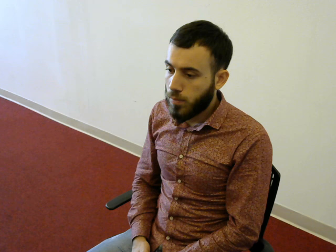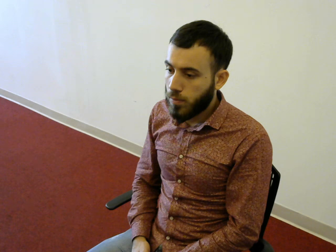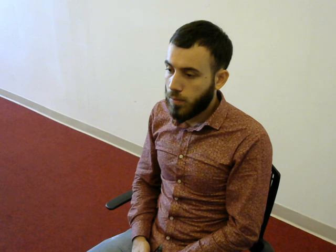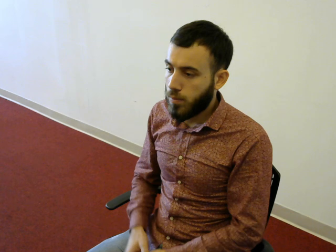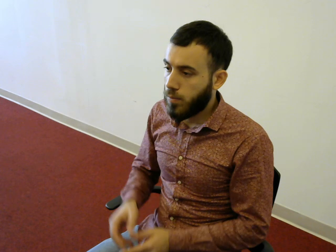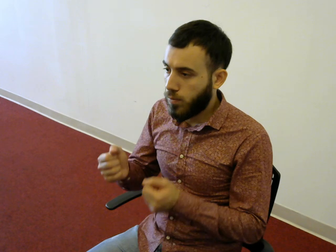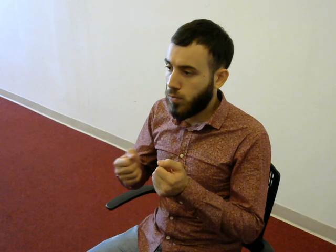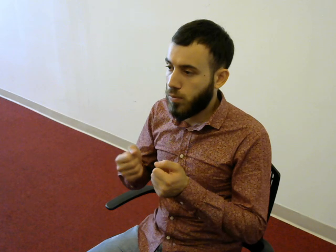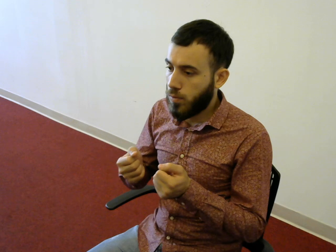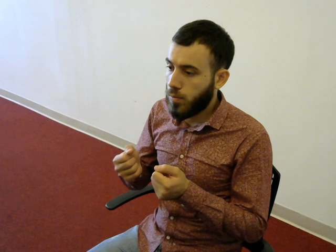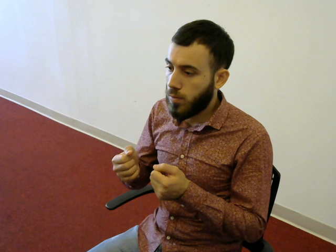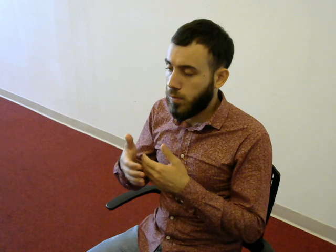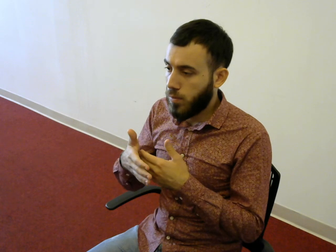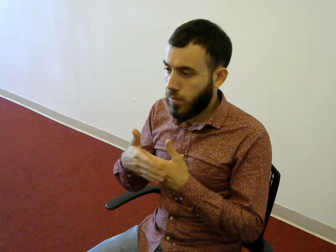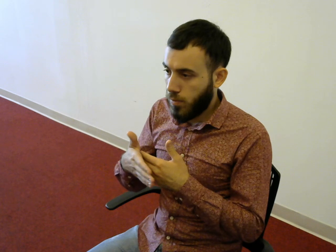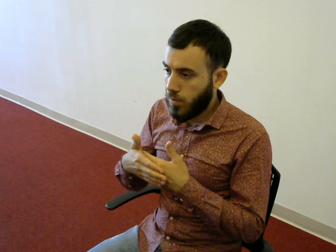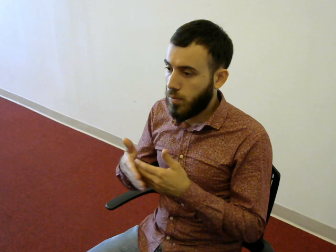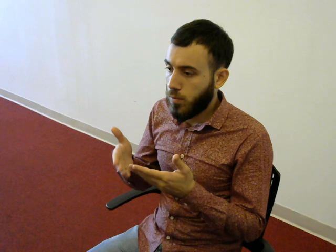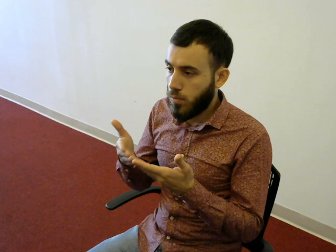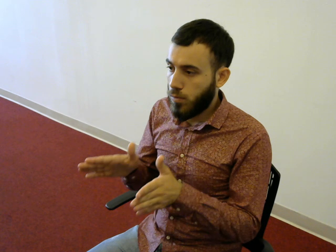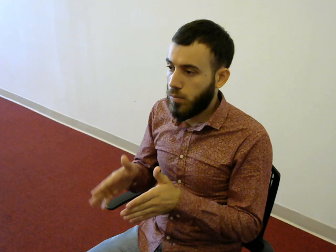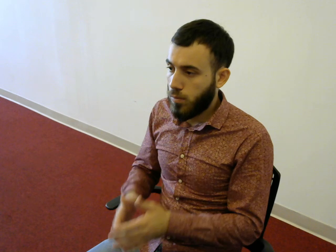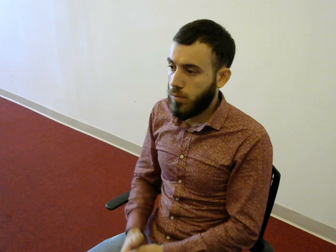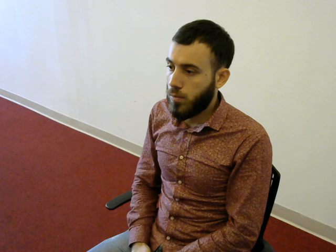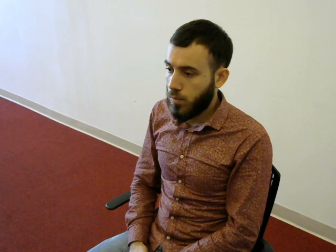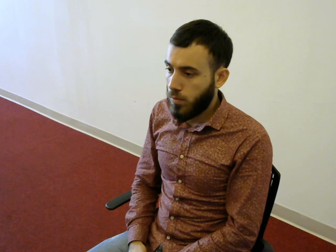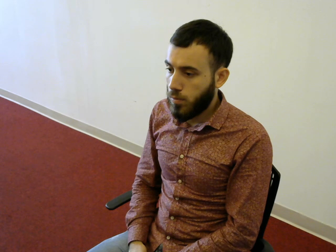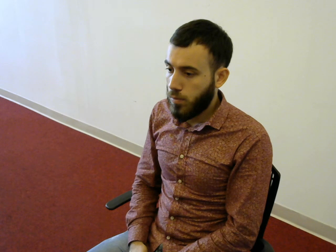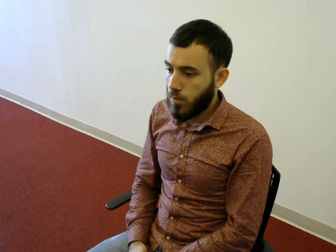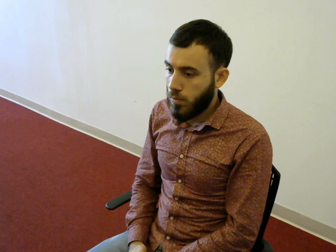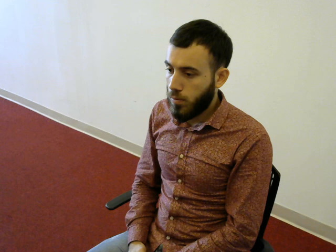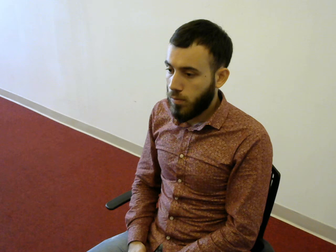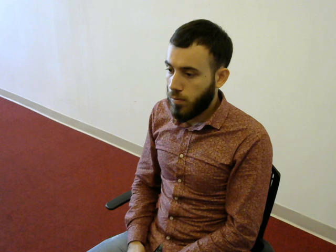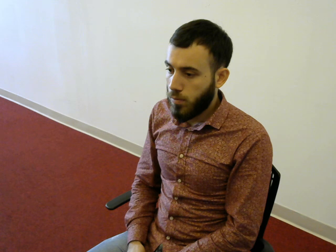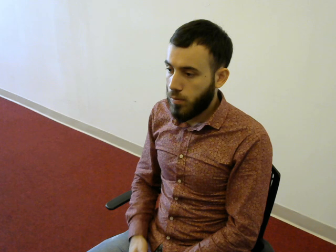Maşının qapısı açıqdır